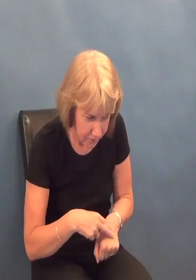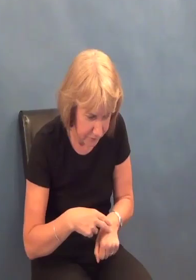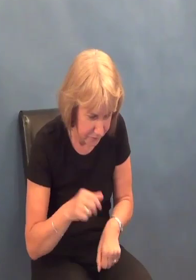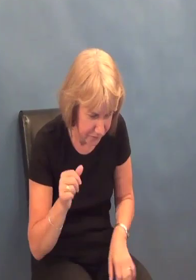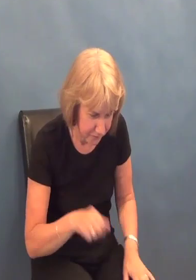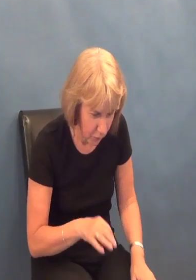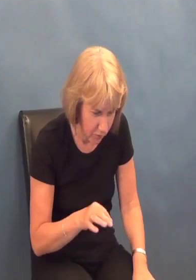Godziny są złe.